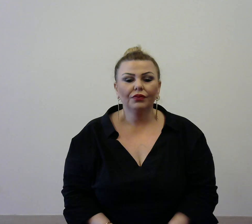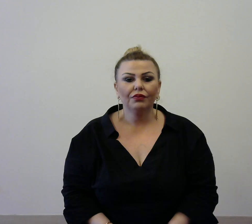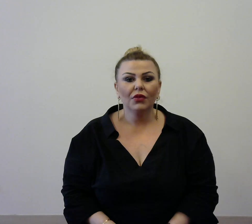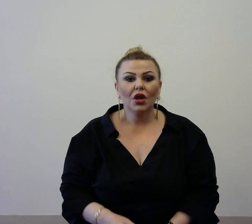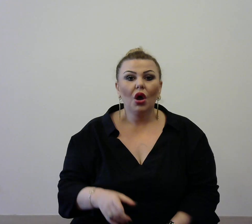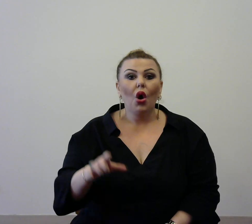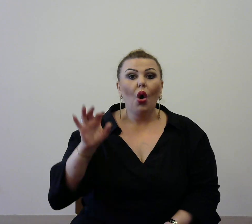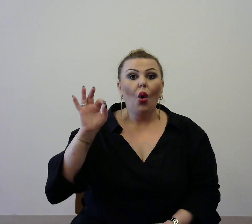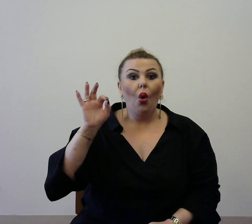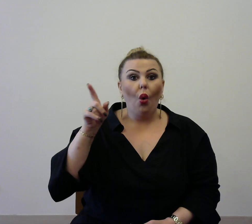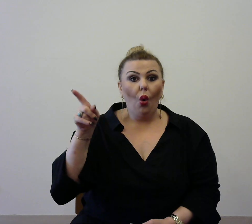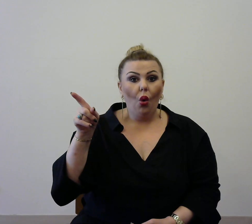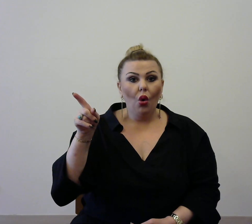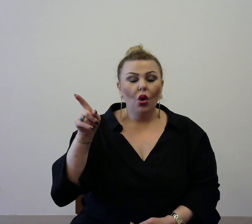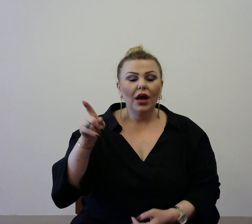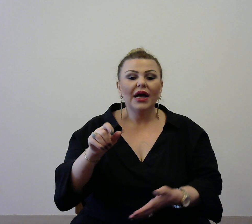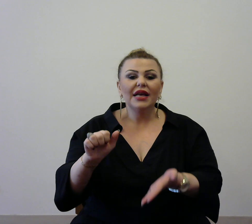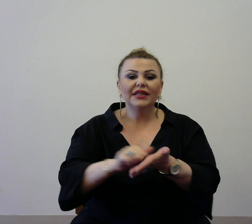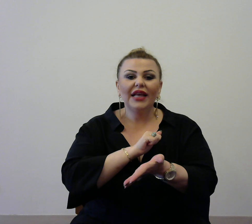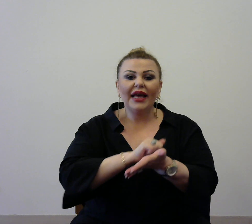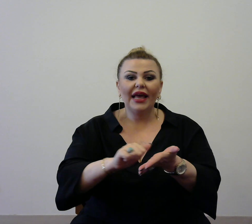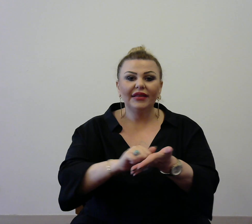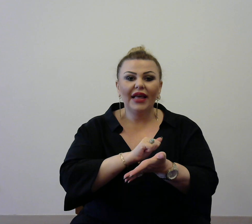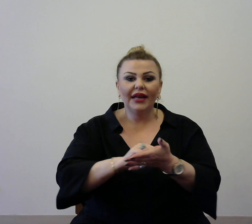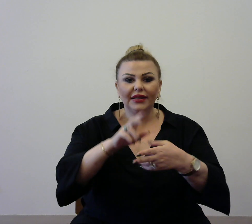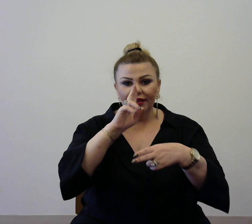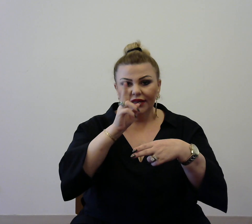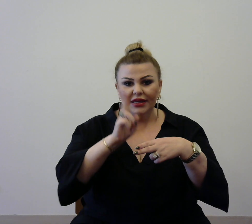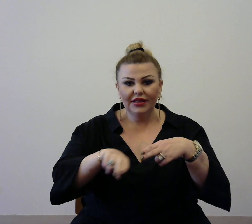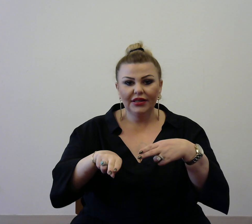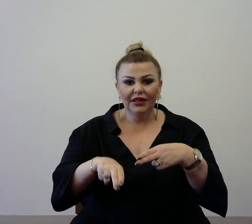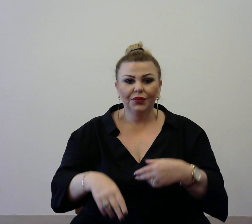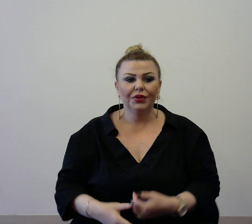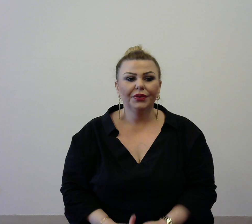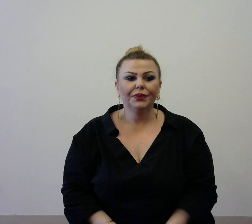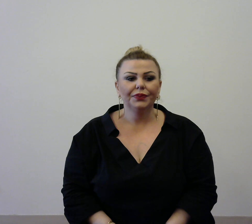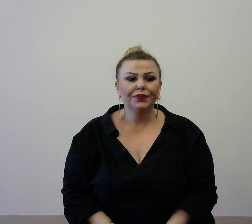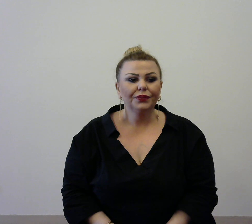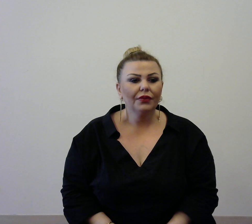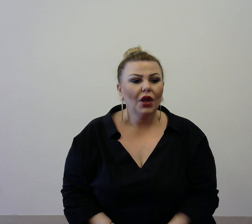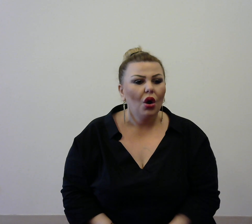O sənədlərini itirib